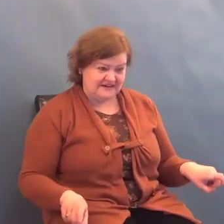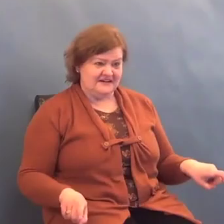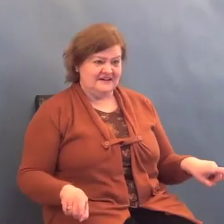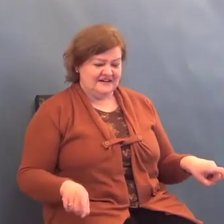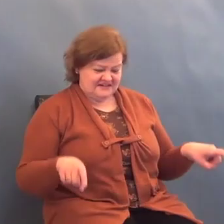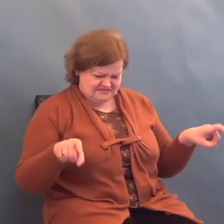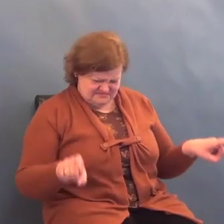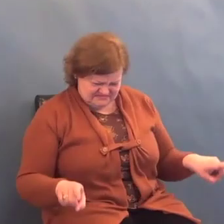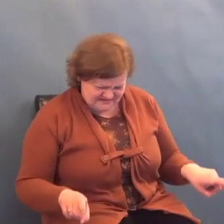Siedzieć.